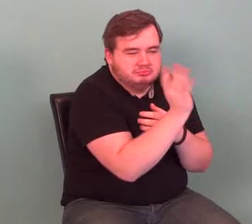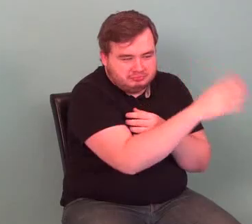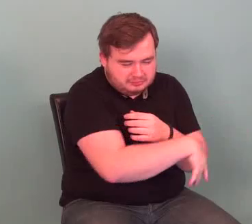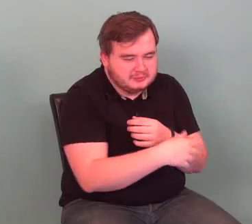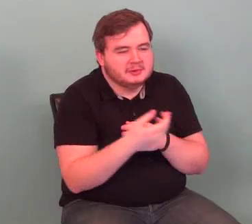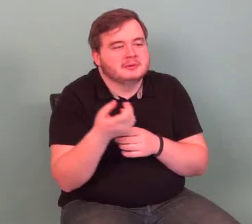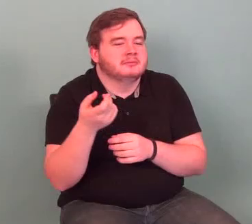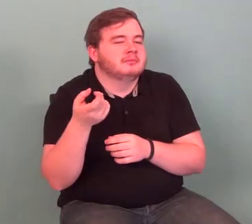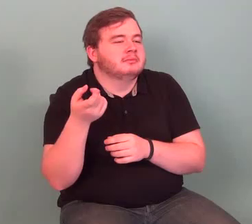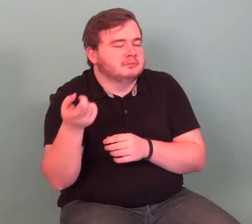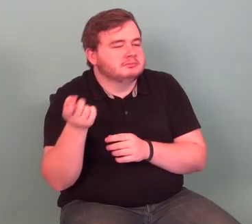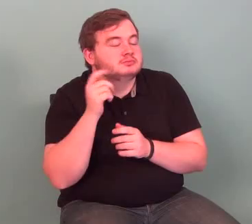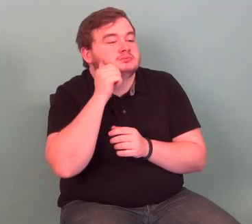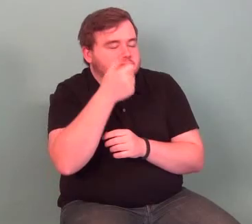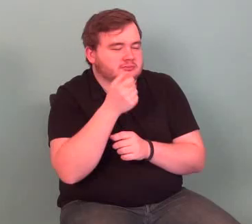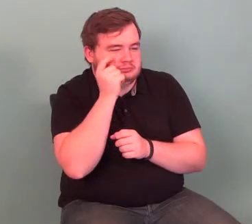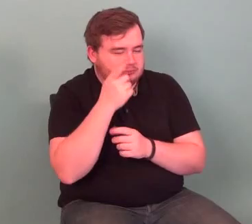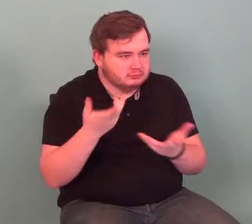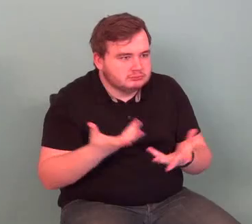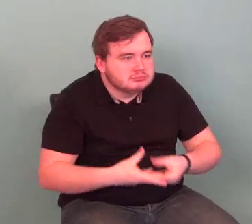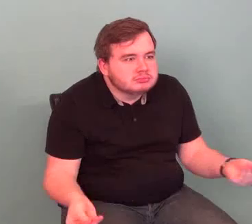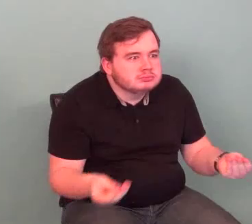Następnego dnia oni zauważają, że żaba zniknęła.